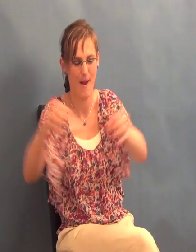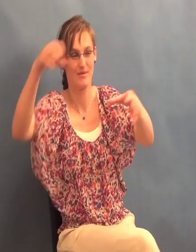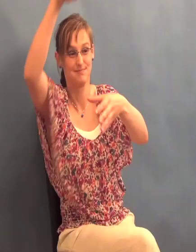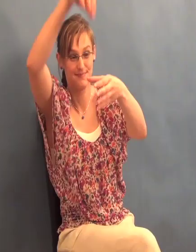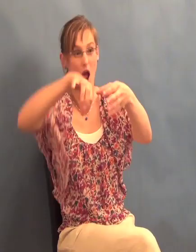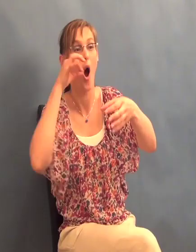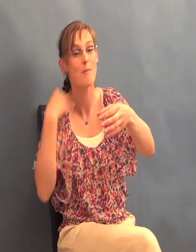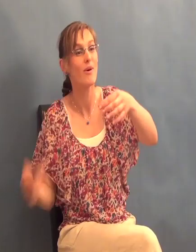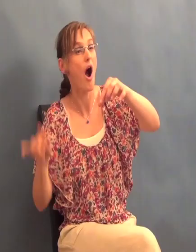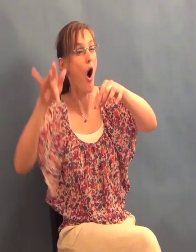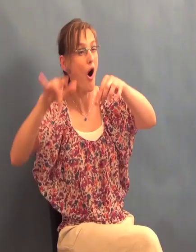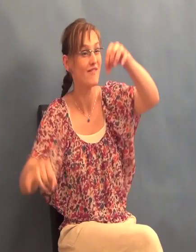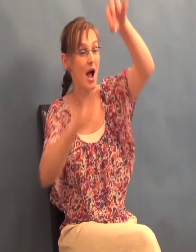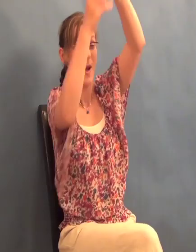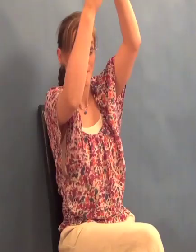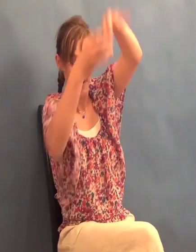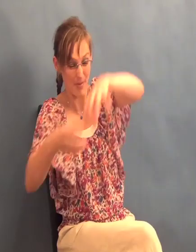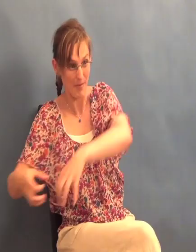A ten kot był już w rurze i zostaje uderzony kulą, razem spadają.